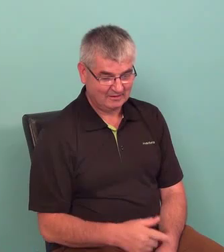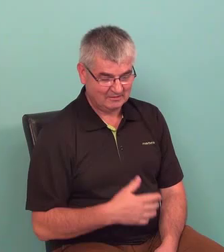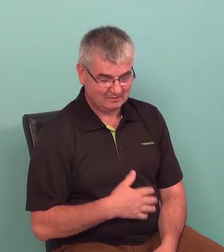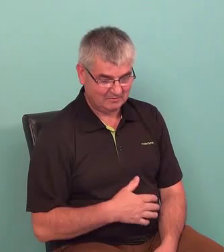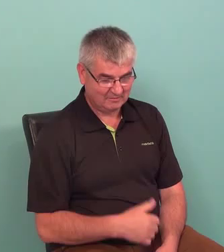Sobota.